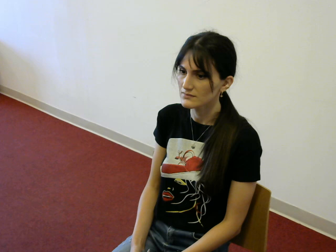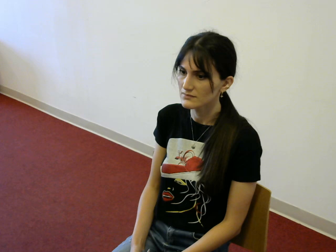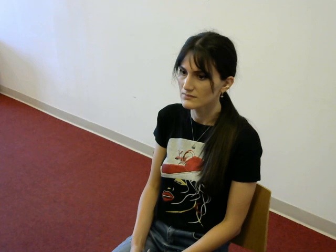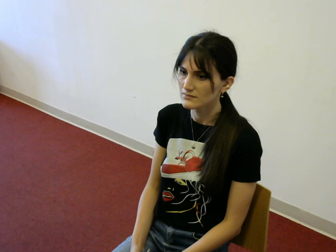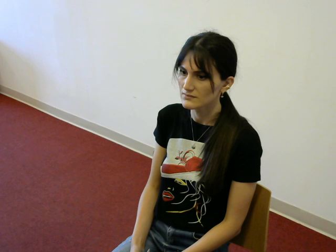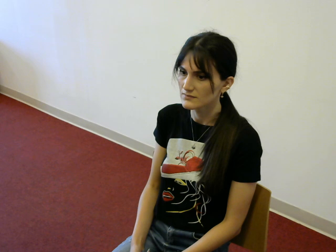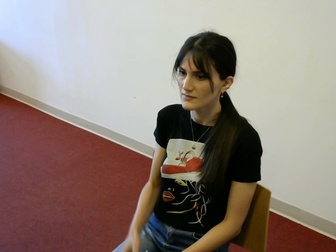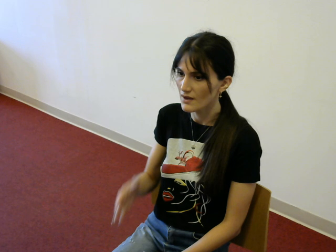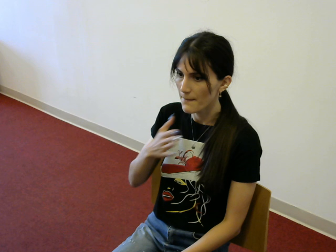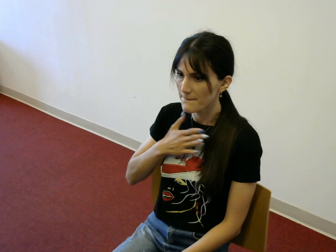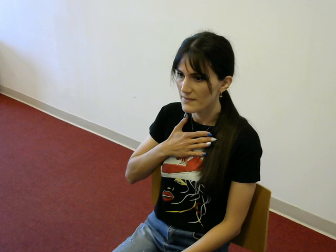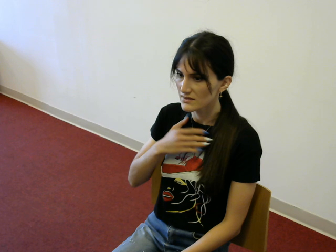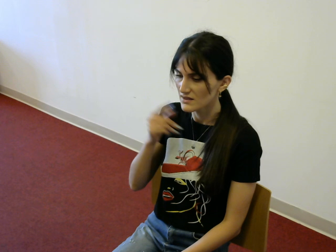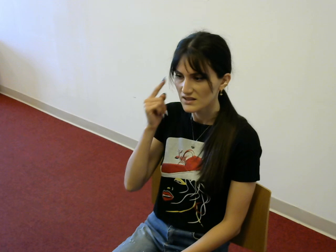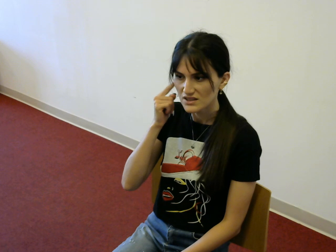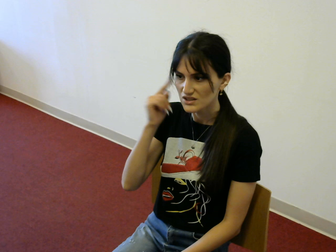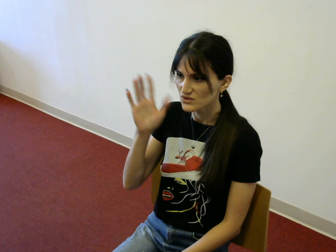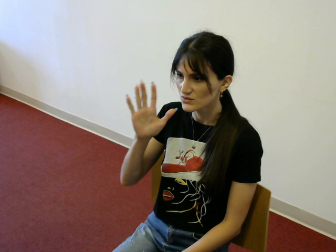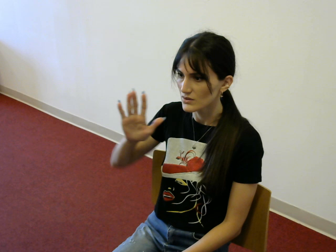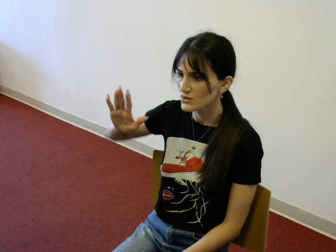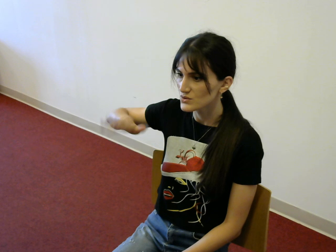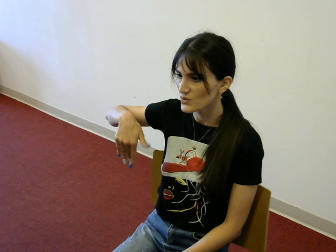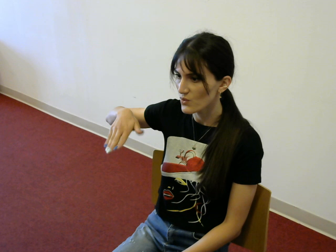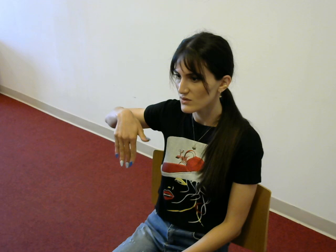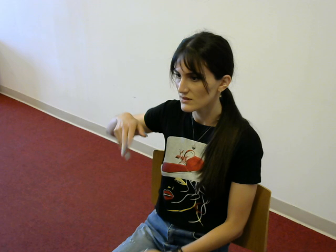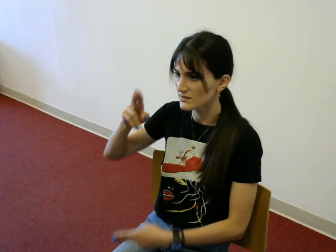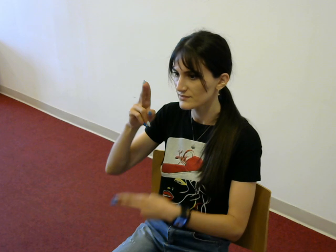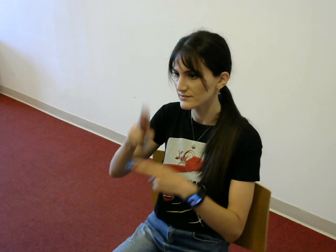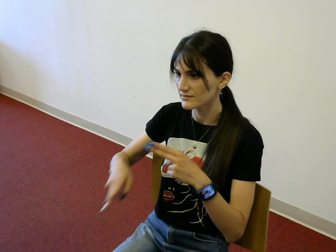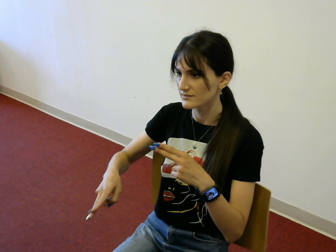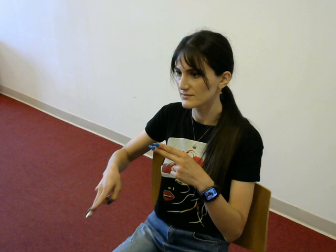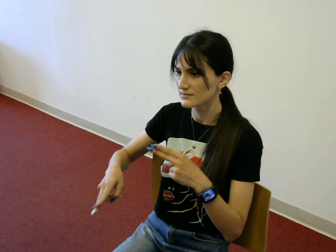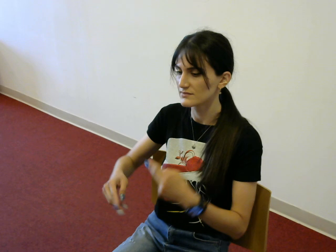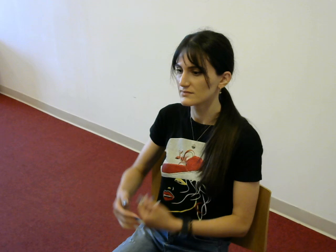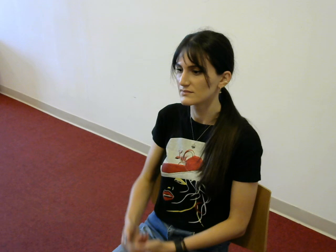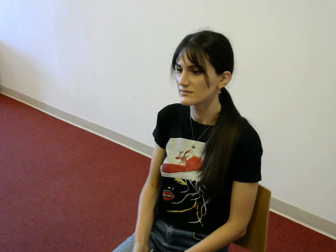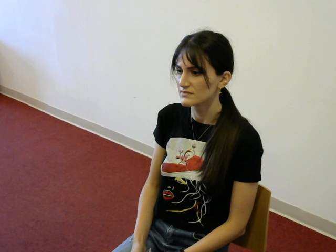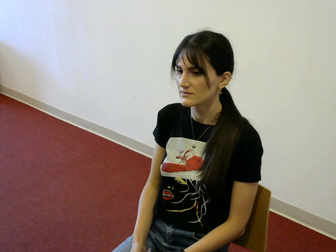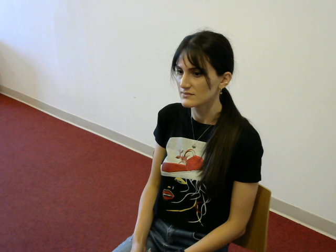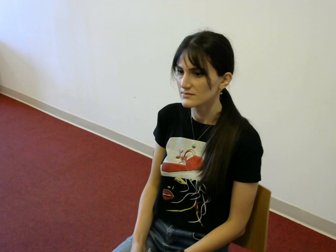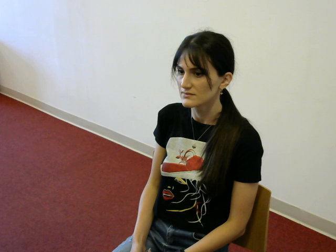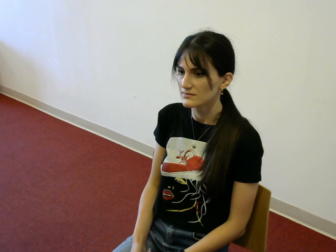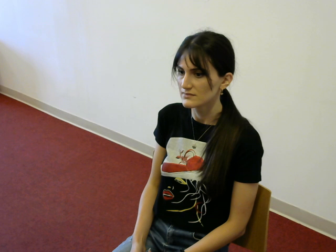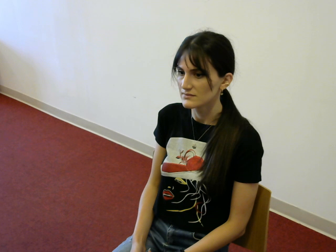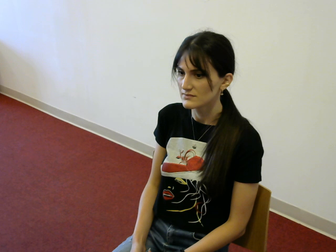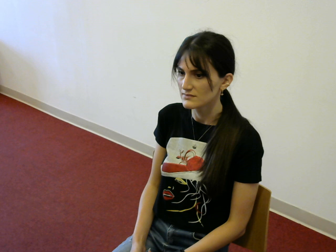Mən eşitməni sonradan itirmişəm